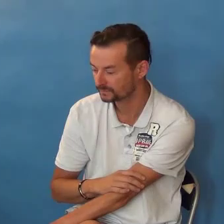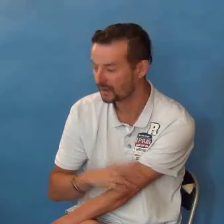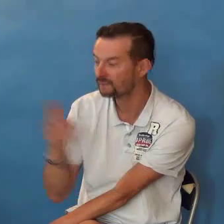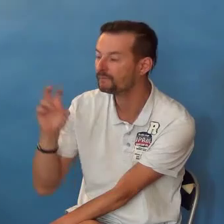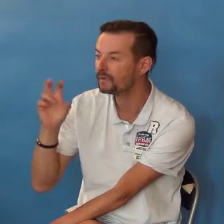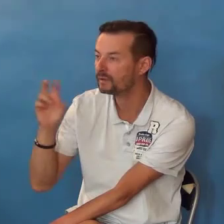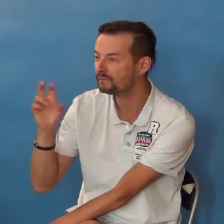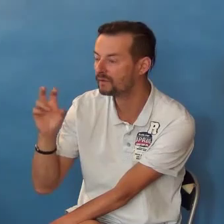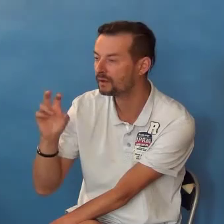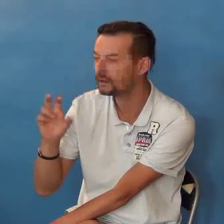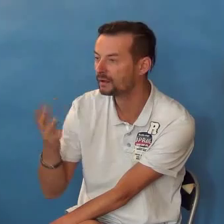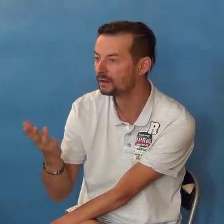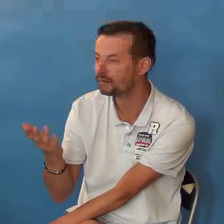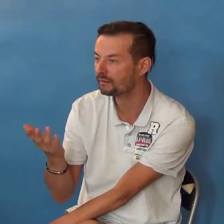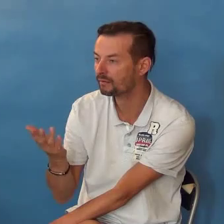A czwartek?